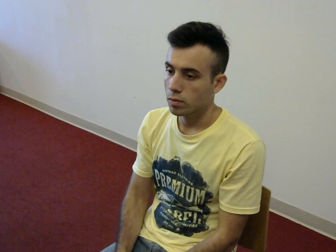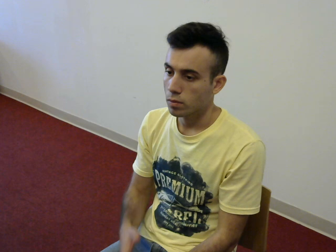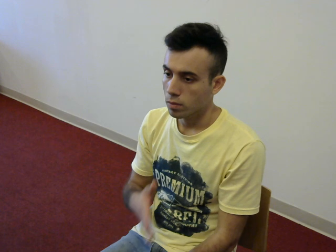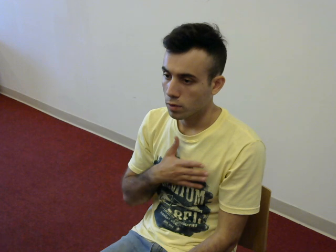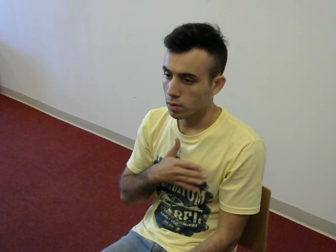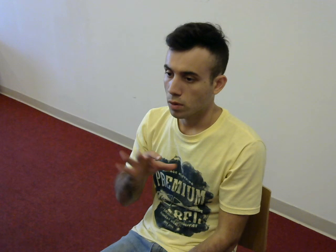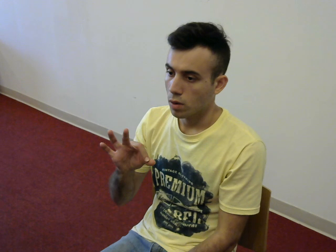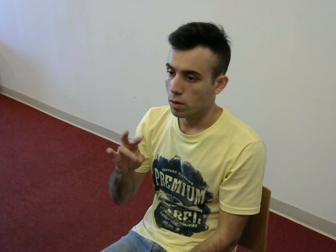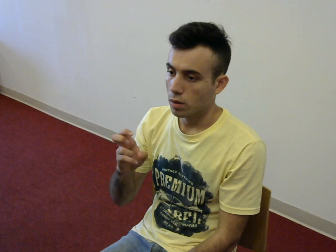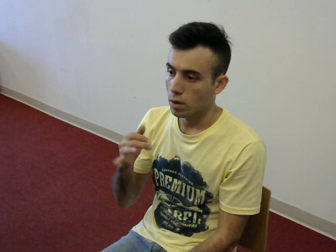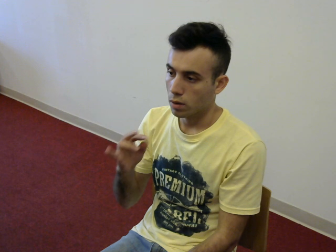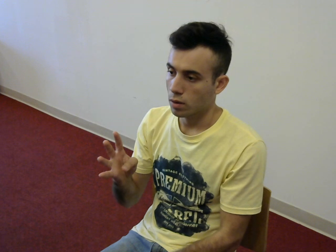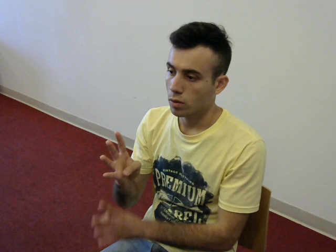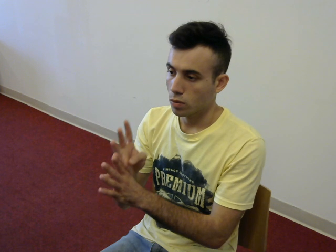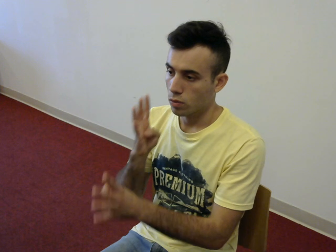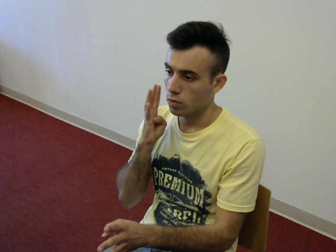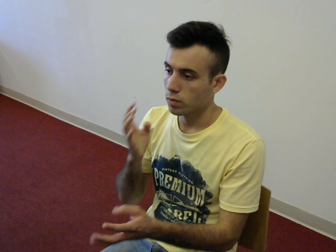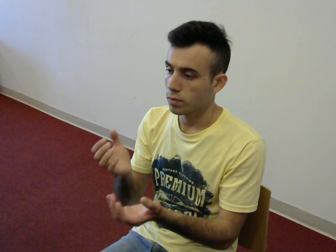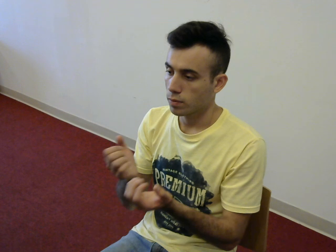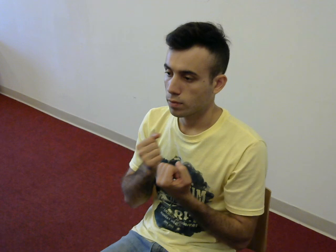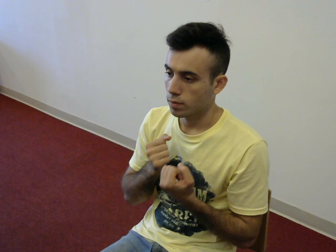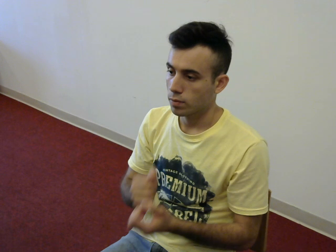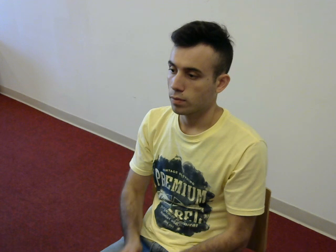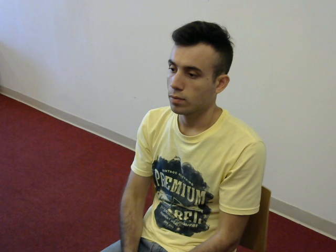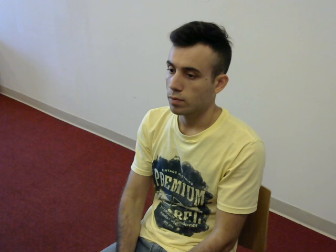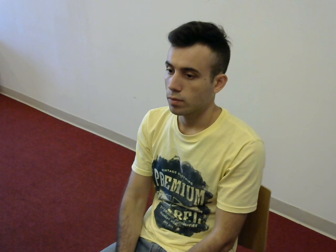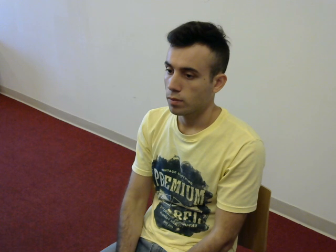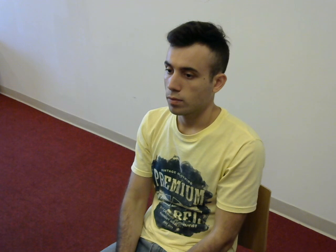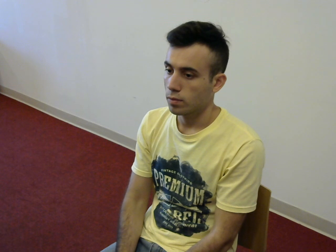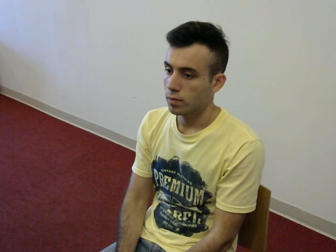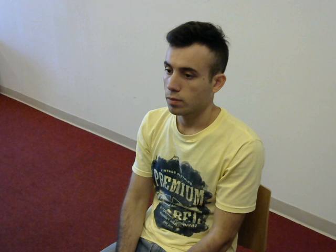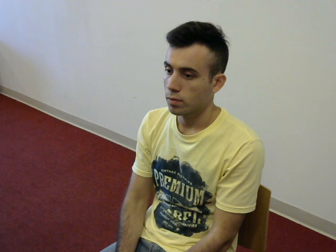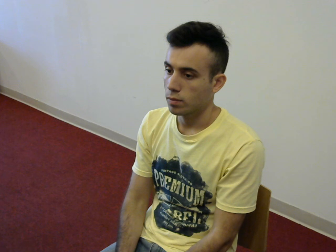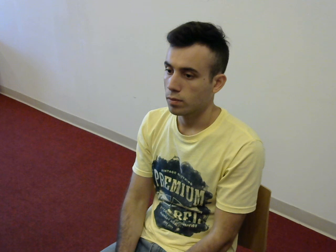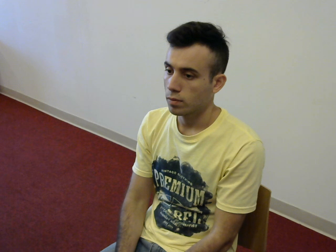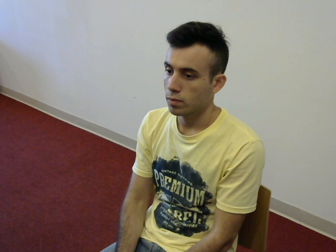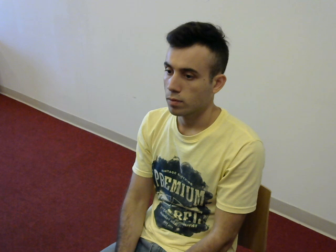Mən onlayn növbə götürmüşəm